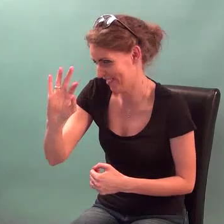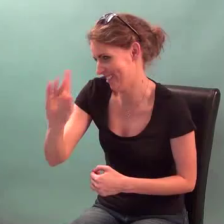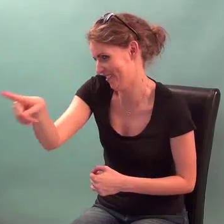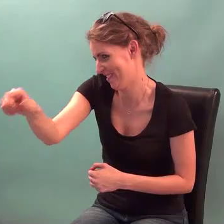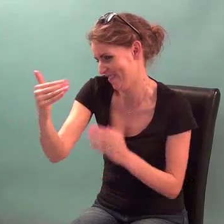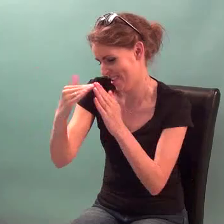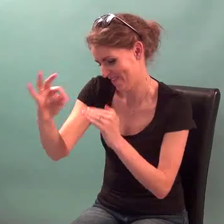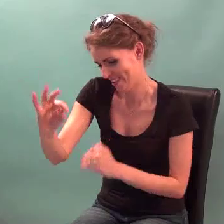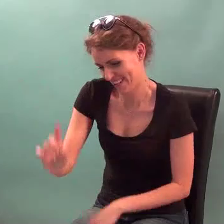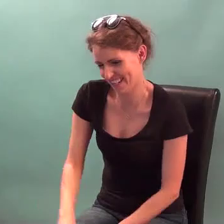Weź prysznic w swoim domu.